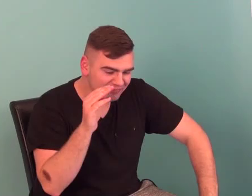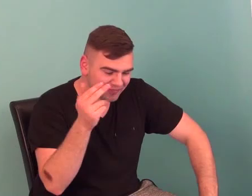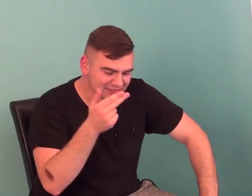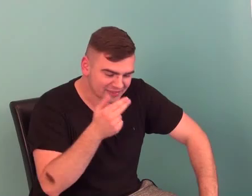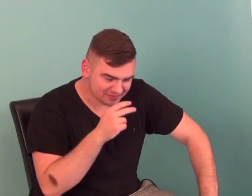Niedziela.